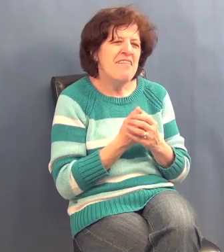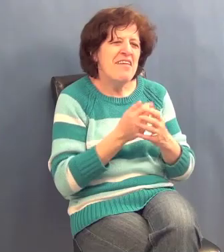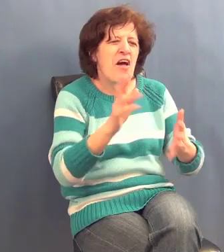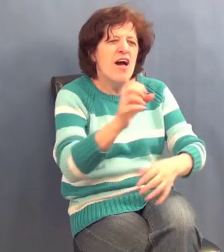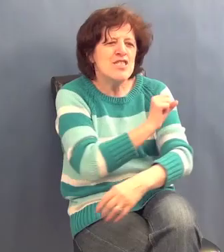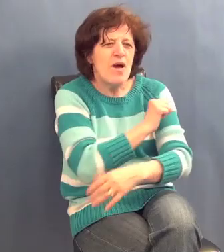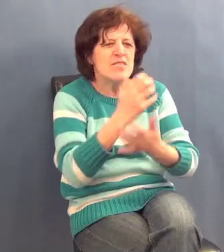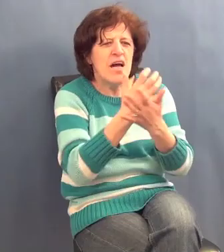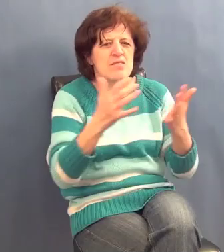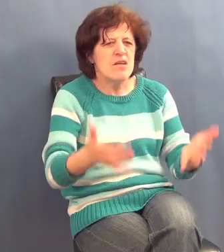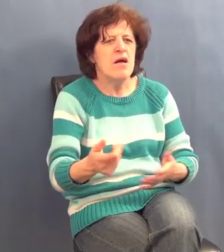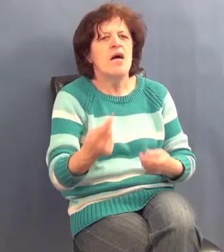Chce zarabiać przez wymianę szyb.